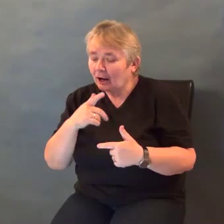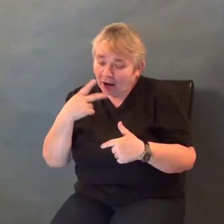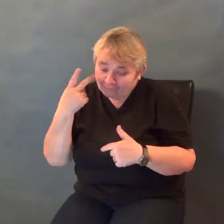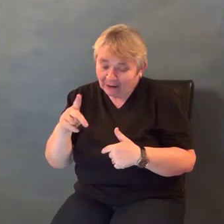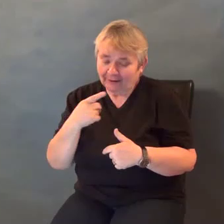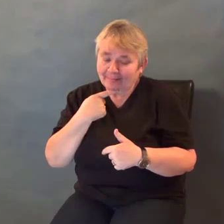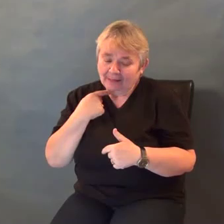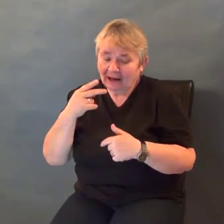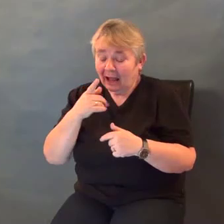Może być drugi raz, jeśli będę chciała.